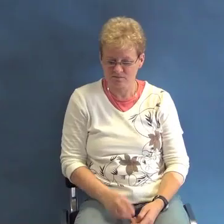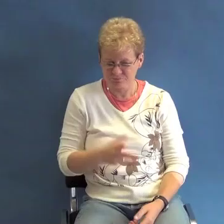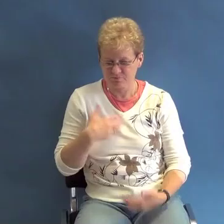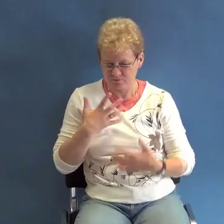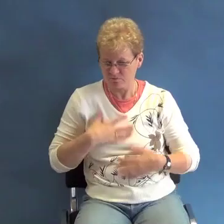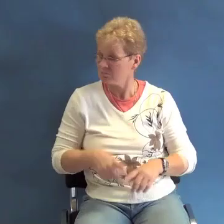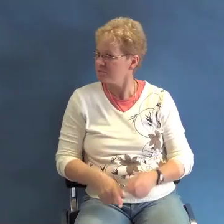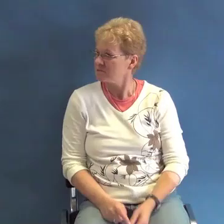Myślę, że tu chodzi o to, że trzeba być normalnie ubranym.